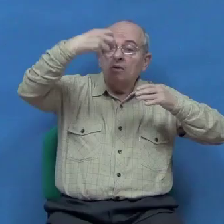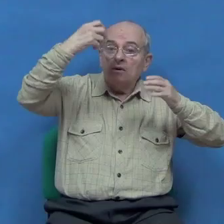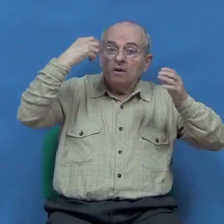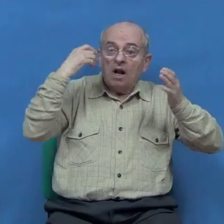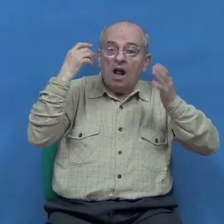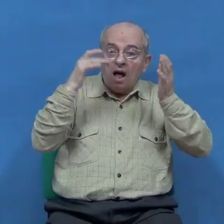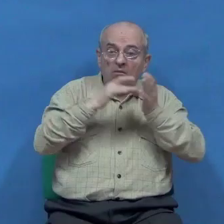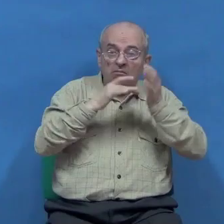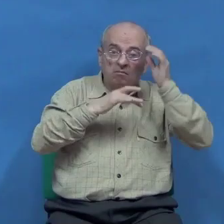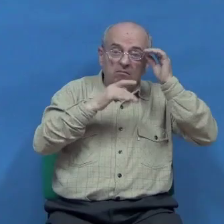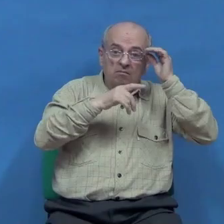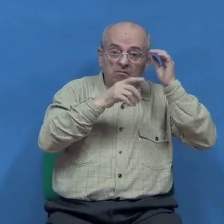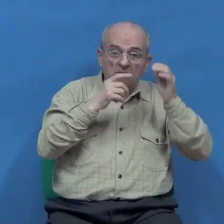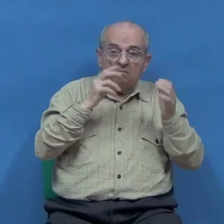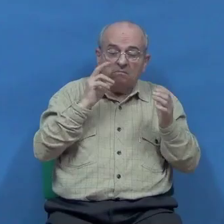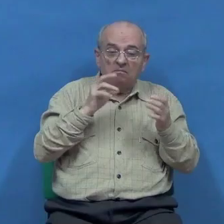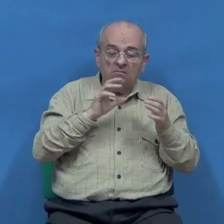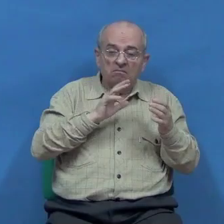Alarm się włączył i tyle.